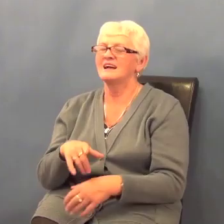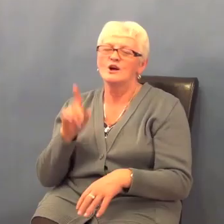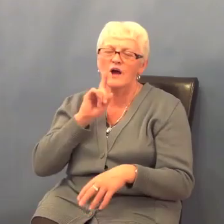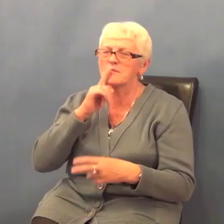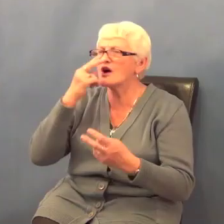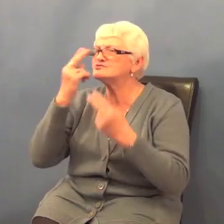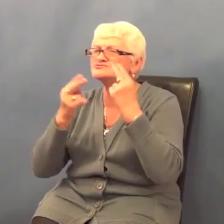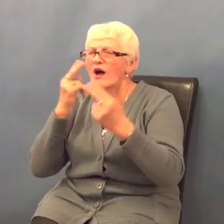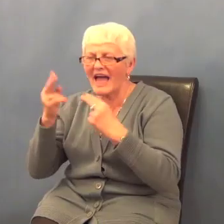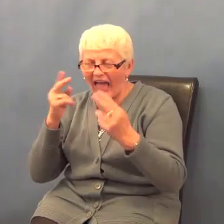Chłopiec szukał.